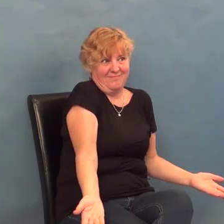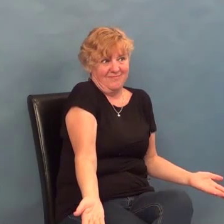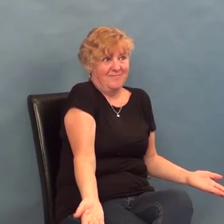Nie.